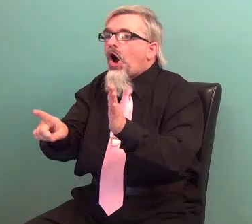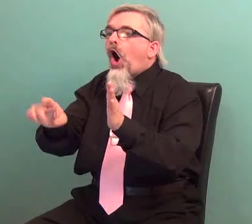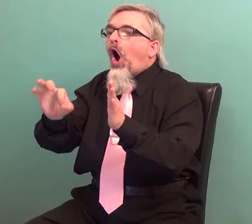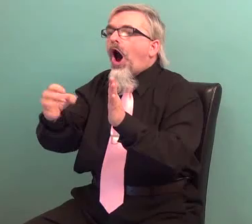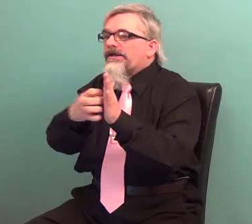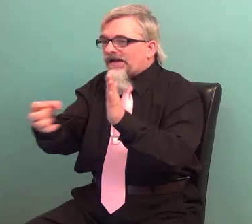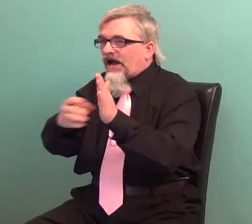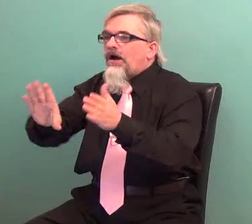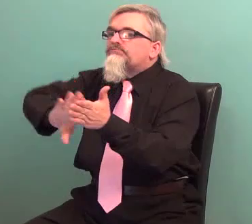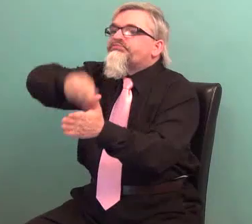Będziemy gadać, aż się wyczerpią tematy.